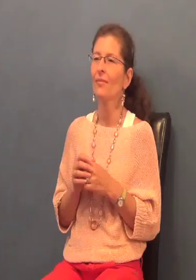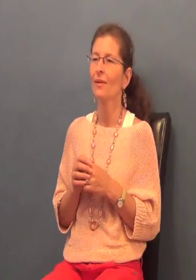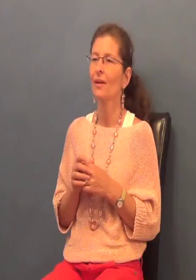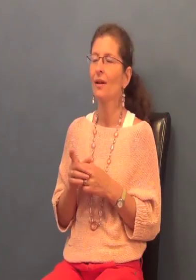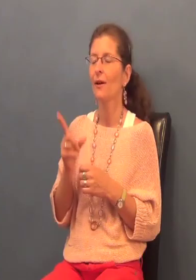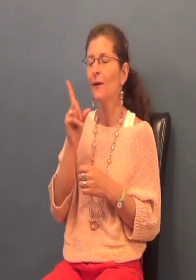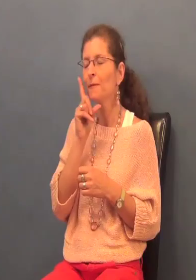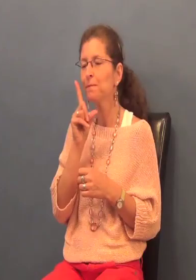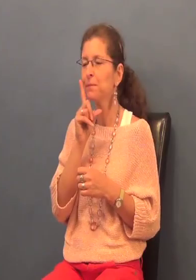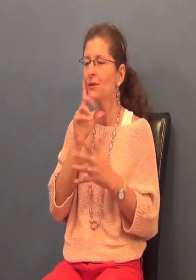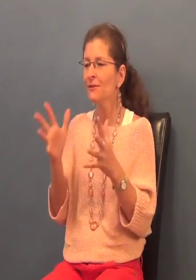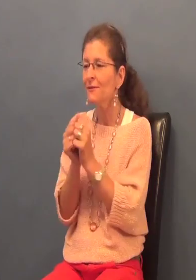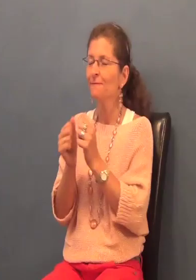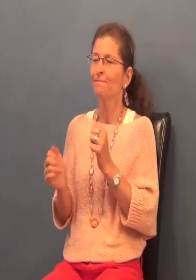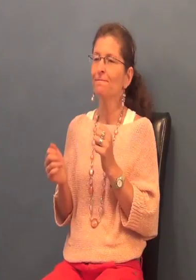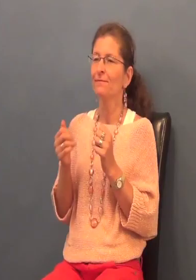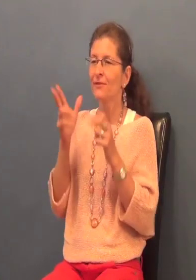Chłopiec znalazł żabę.